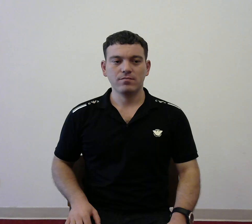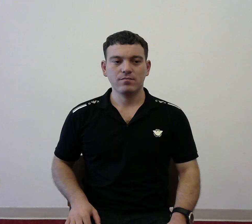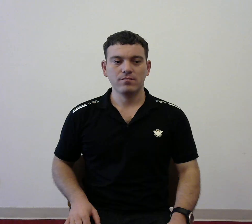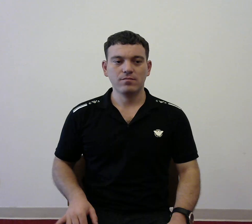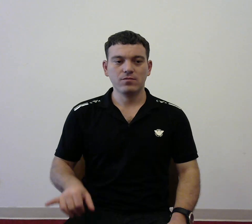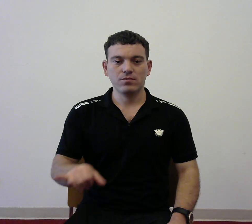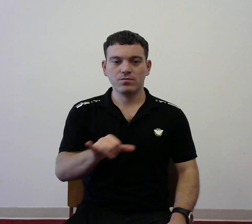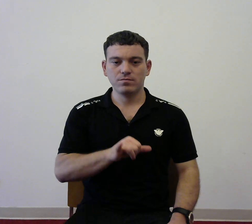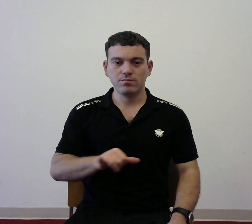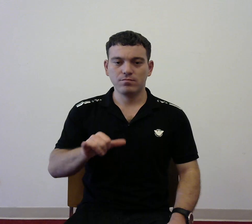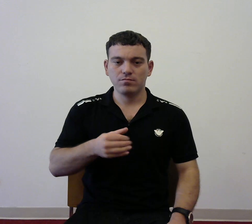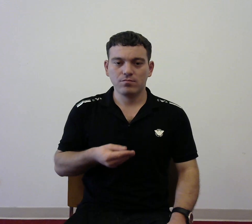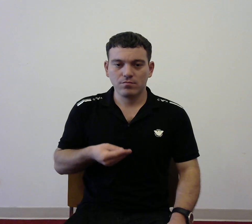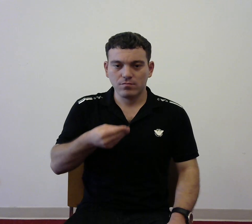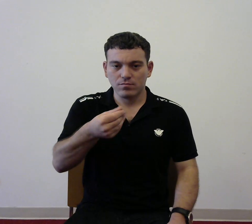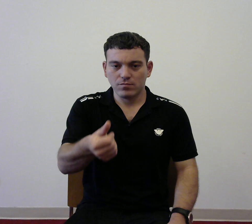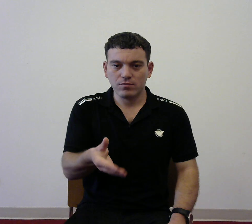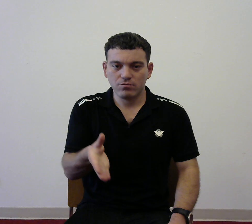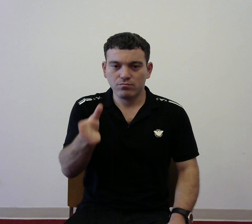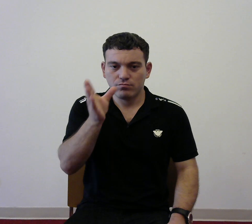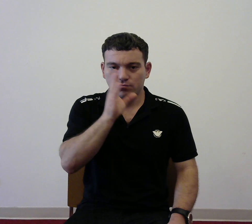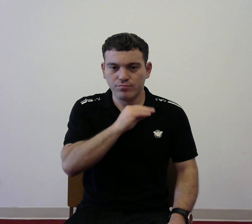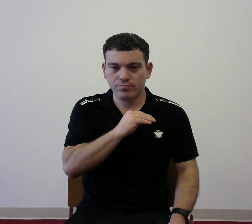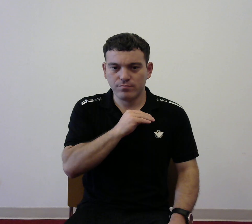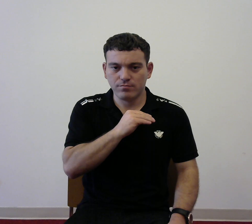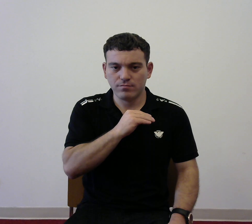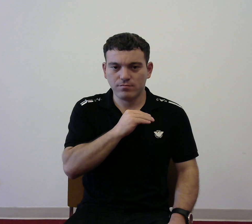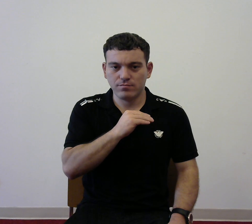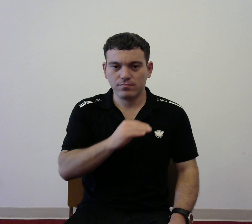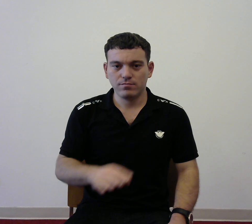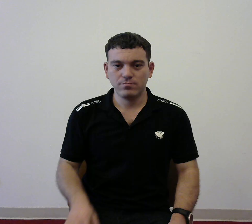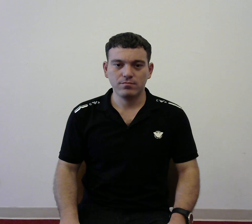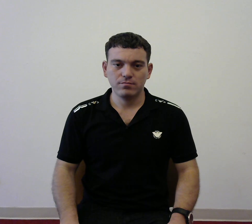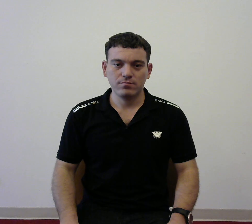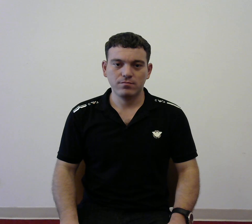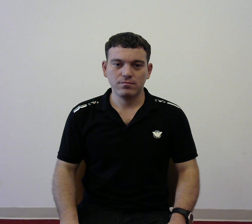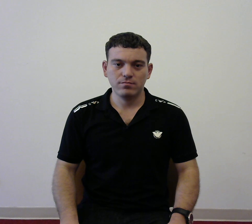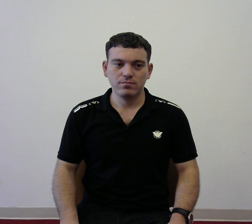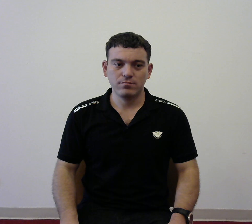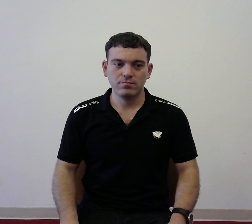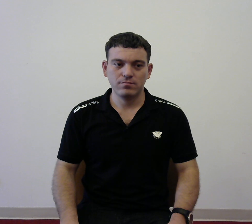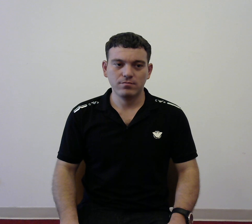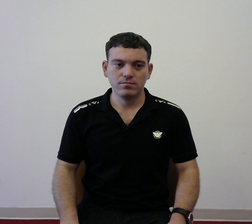Harda ödəniş edə bilərəm?